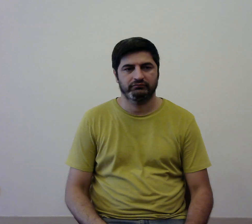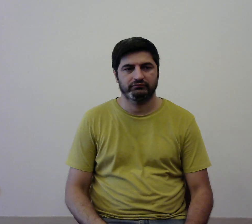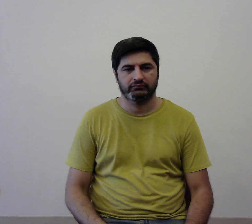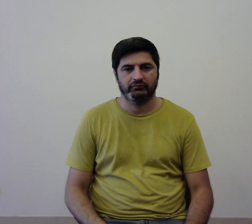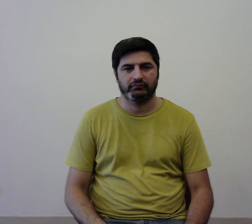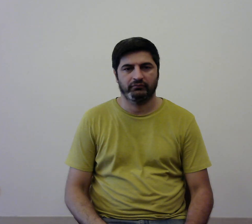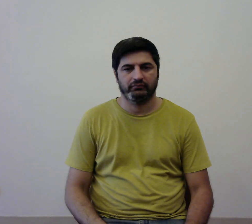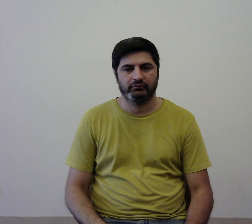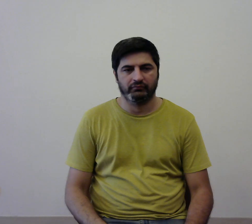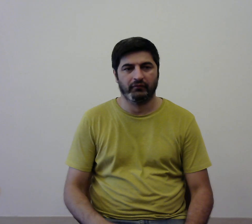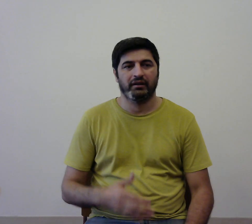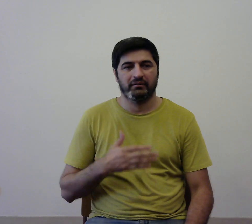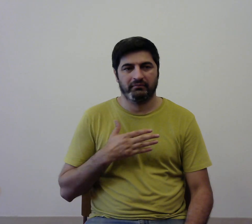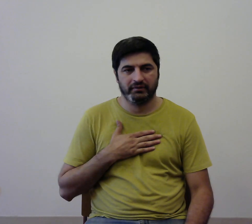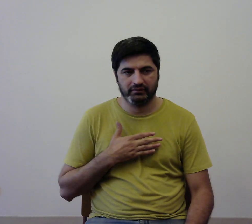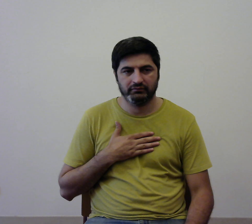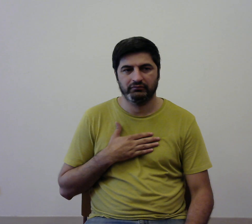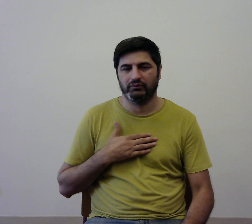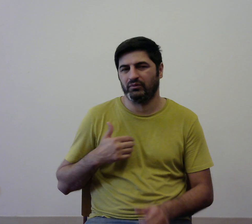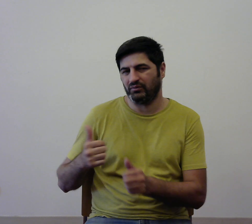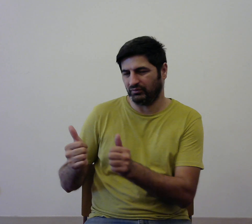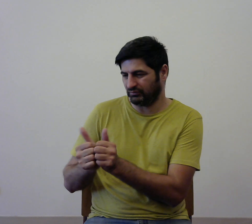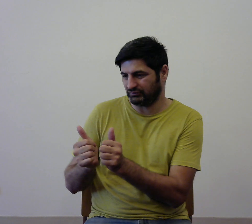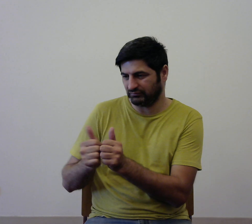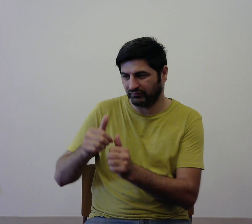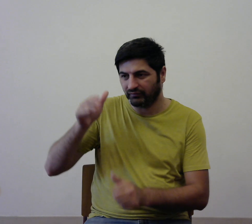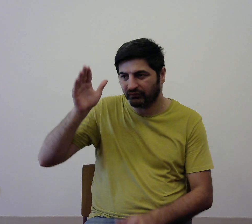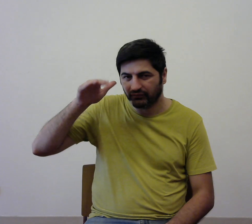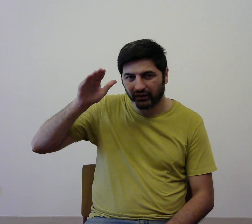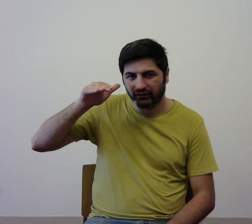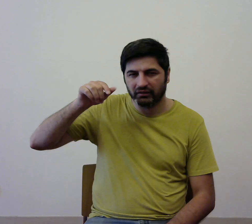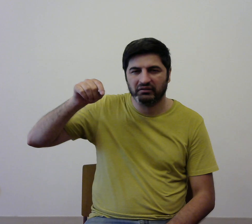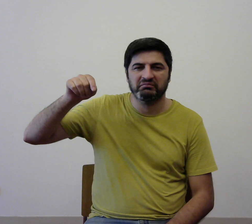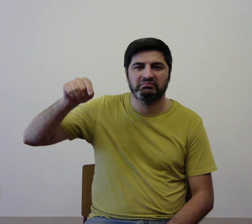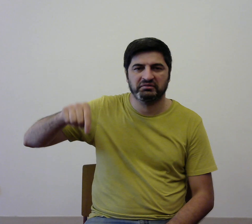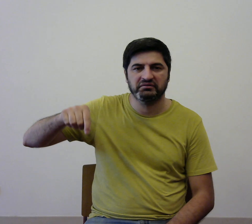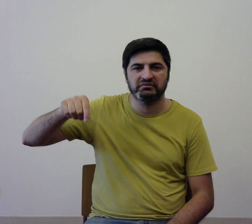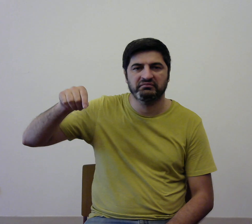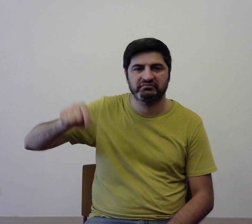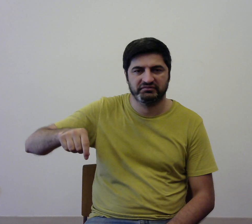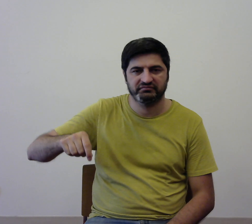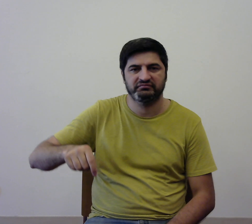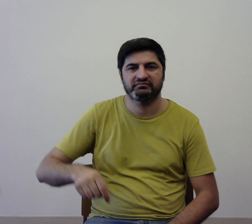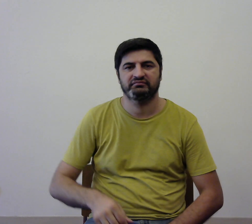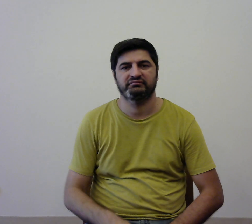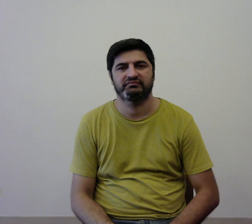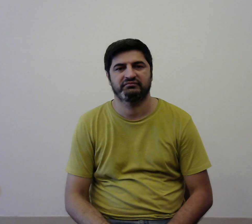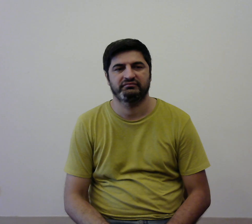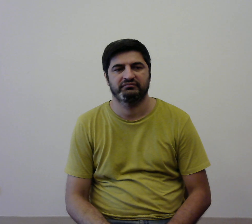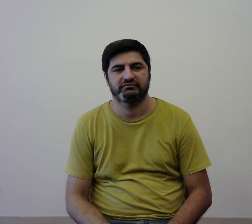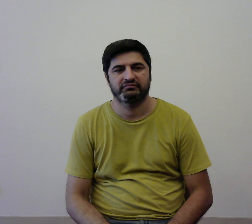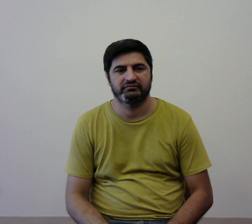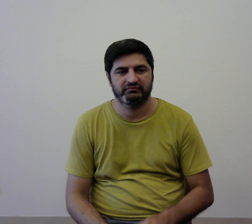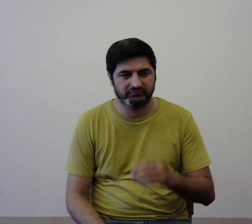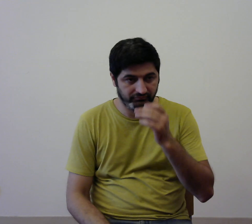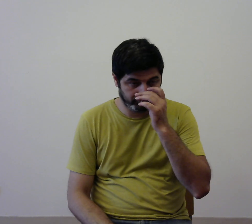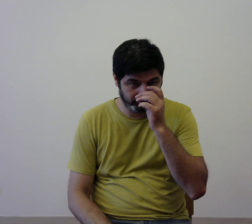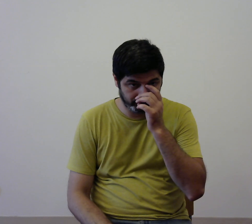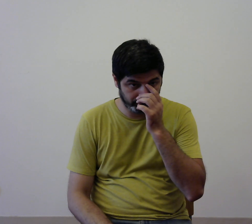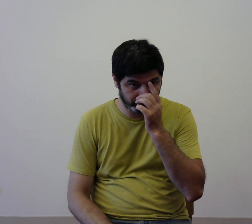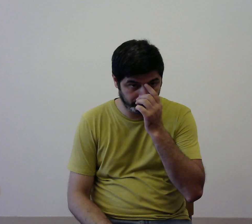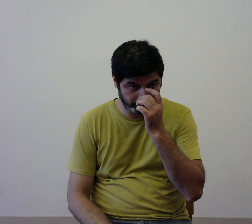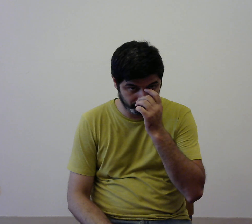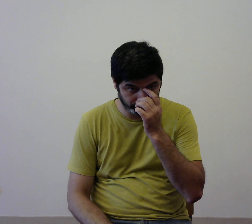Bizə qonşudan su damır